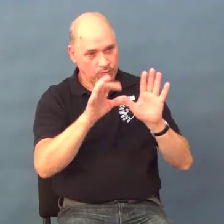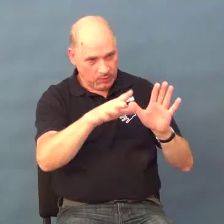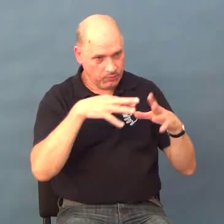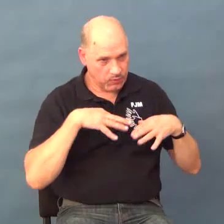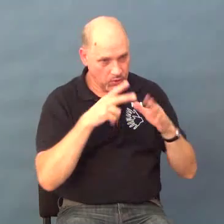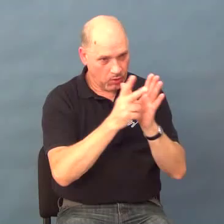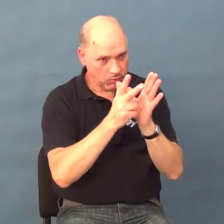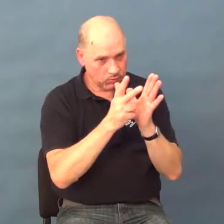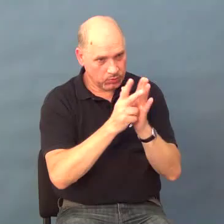Od godziny osiemnastej...